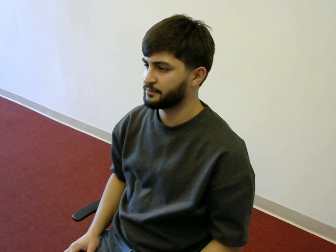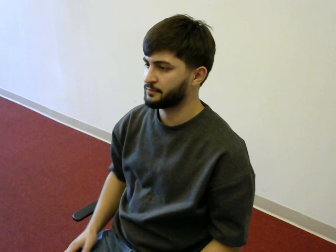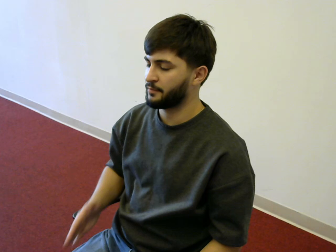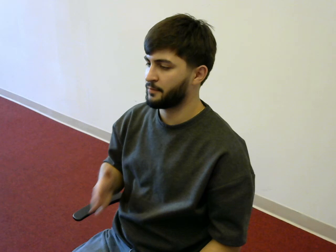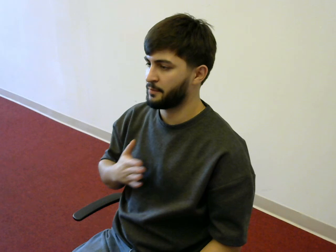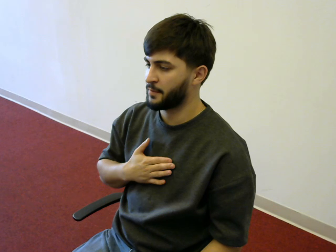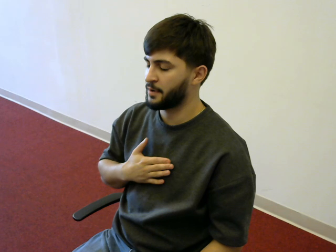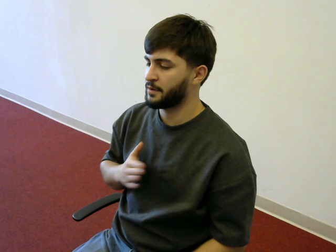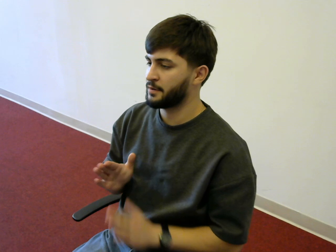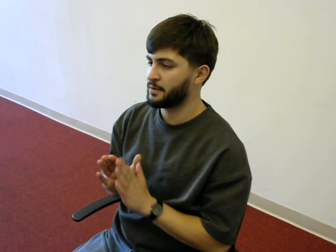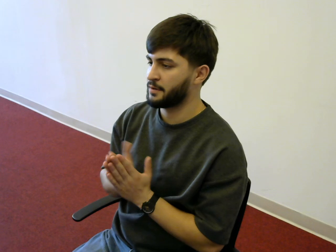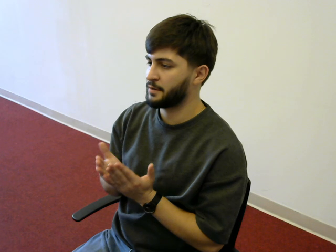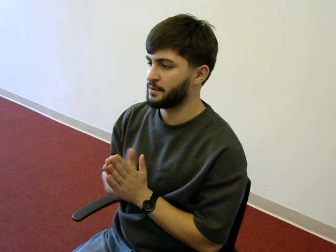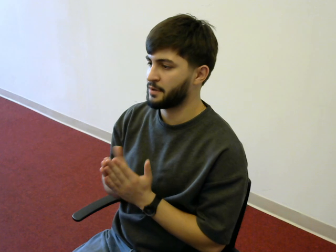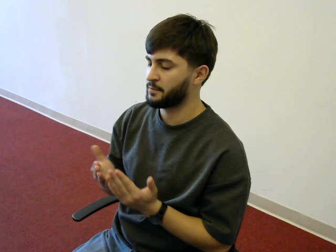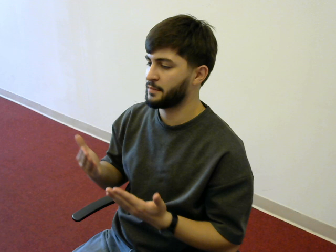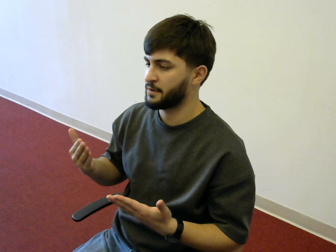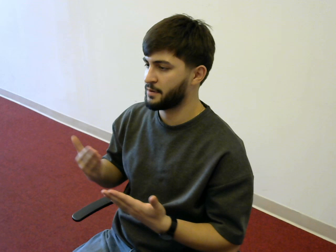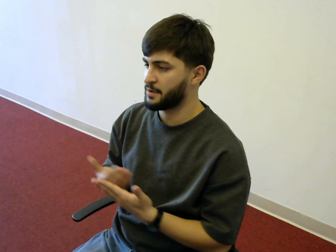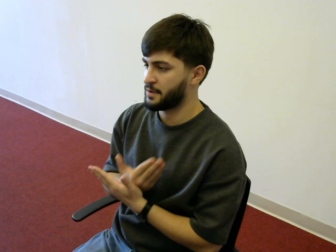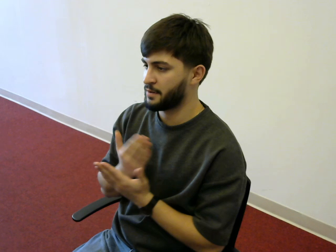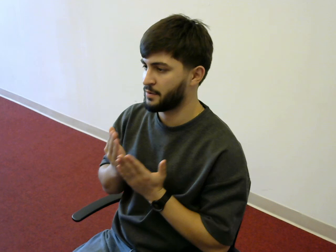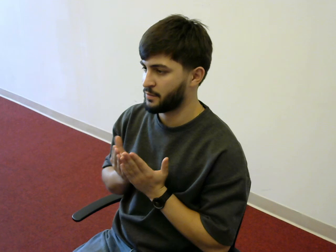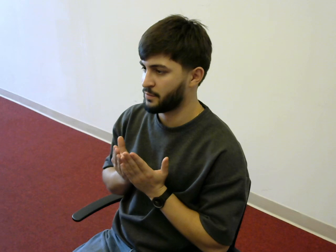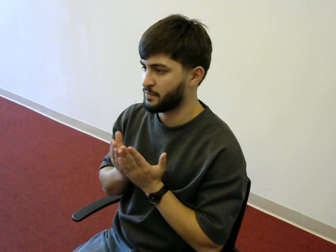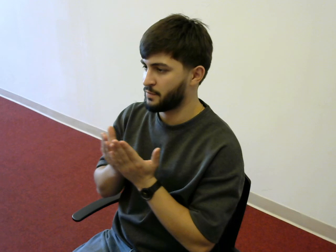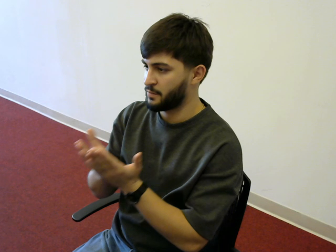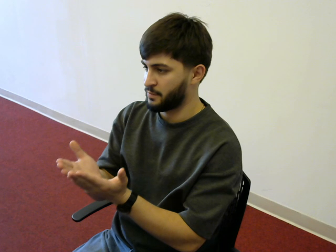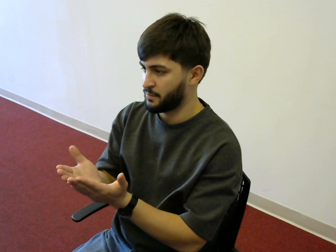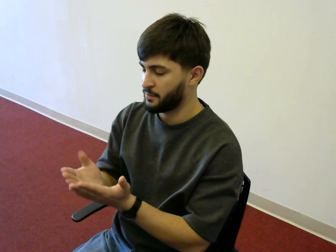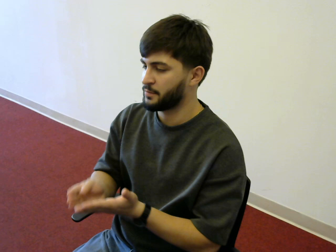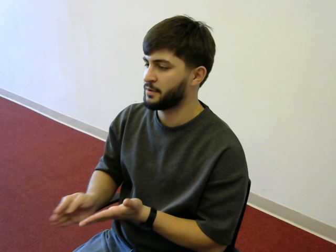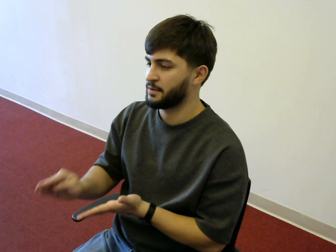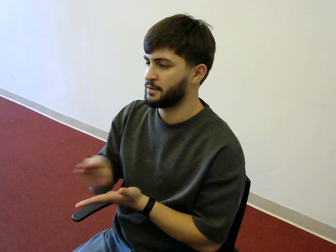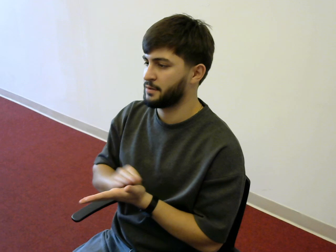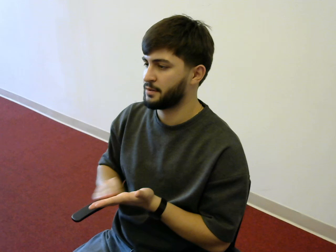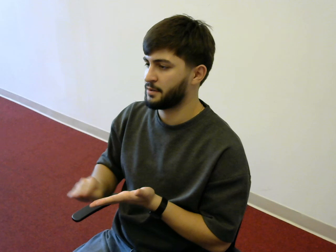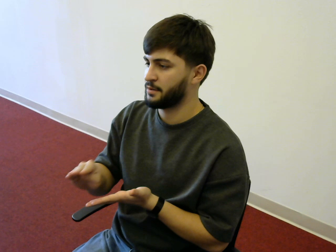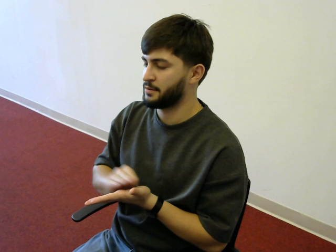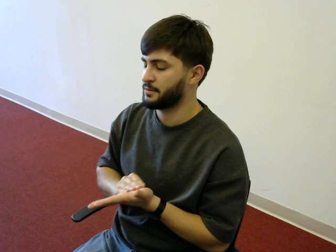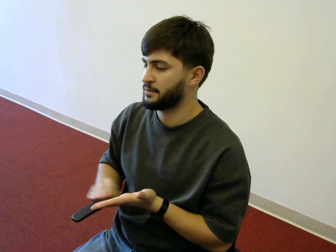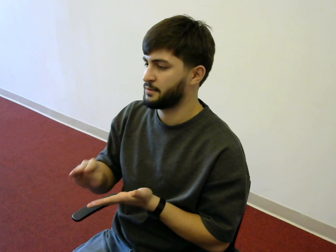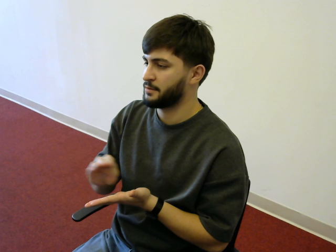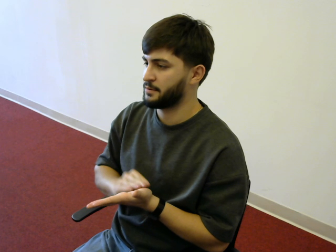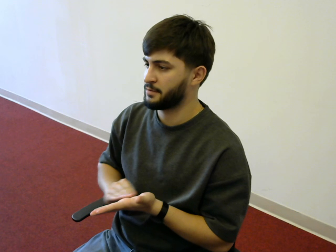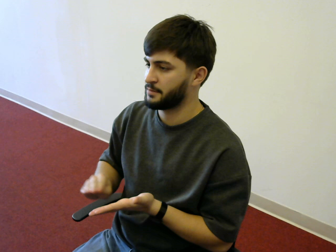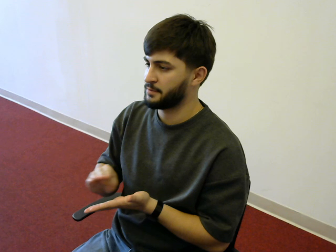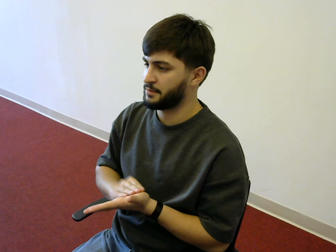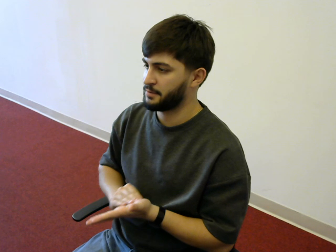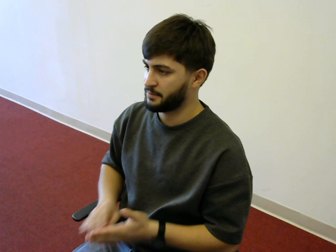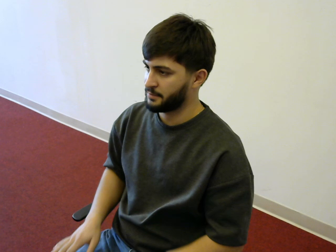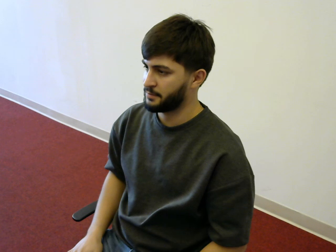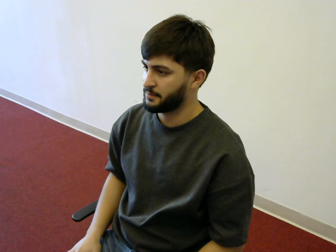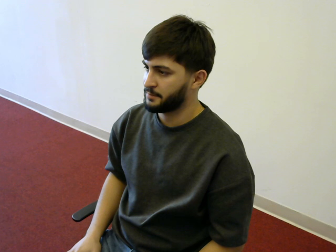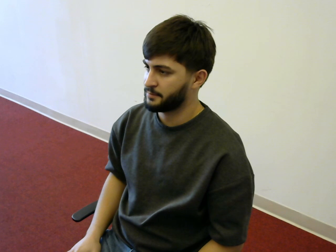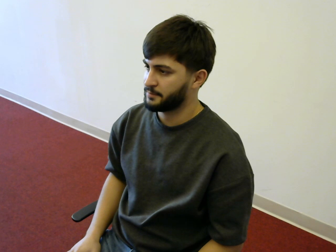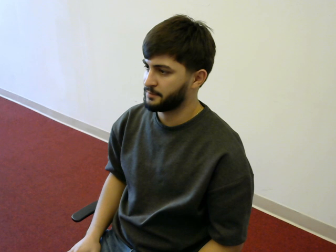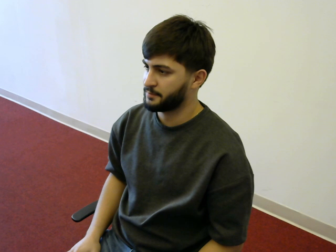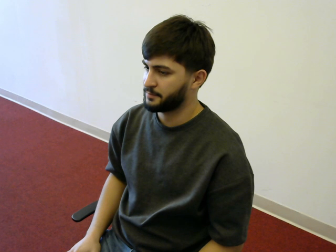Mən kitabı yenidən oxuyub, təkrarlamalıyam